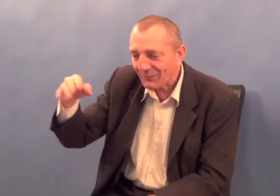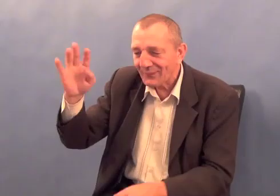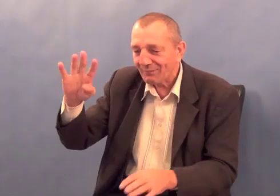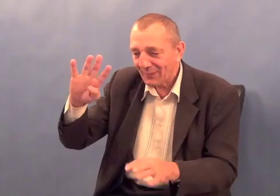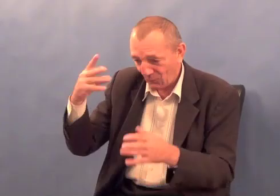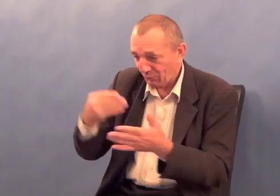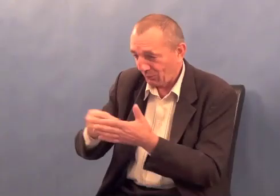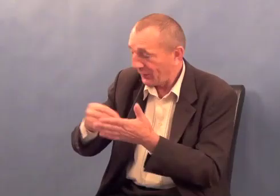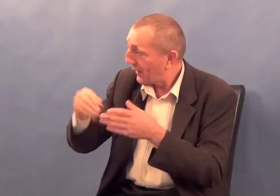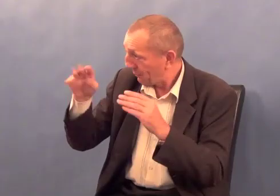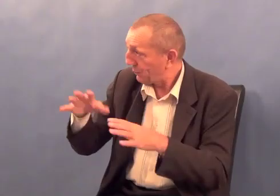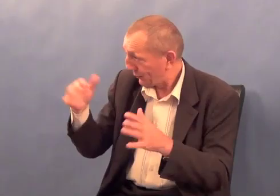Czwarta, zakupy, do sklepu można?